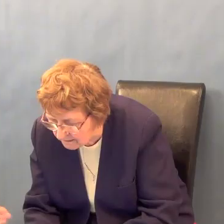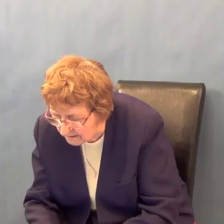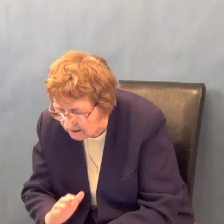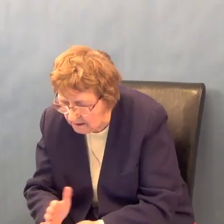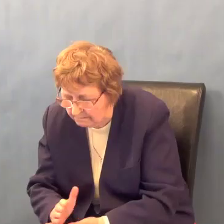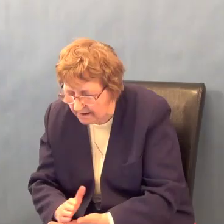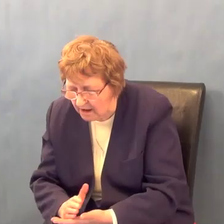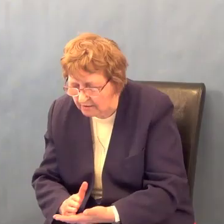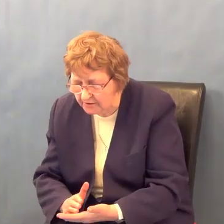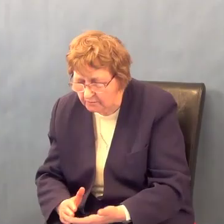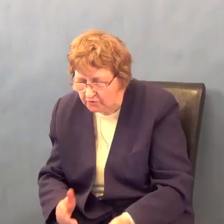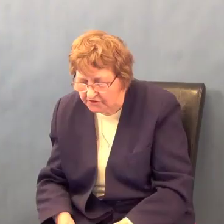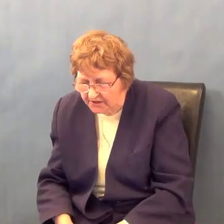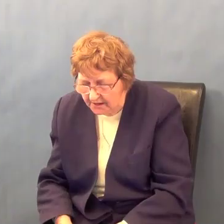Rozbiło się.